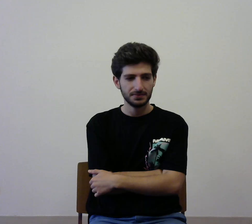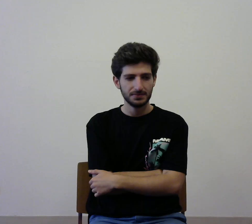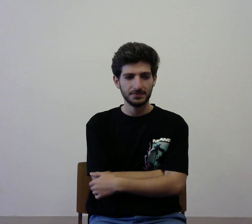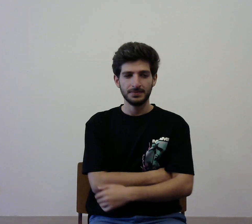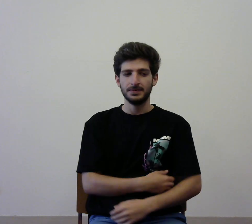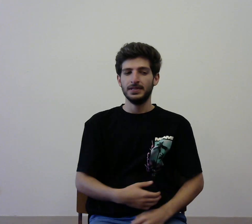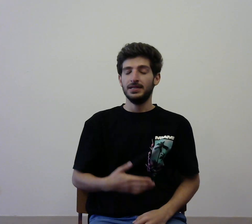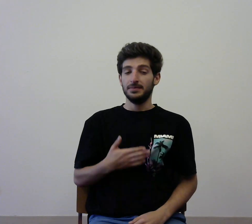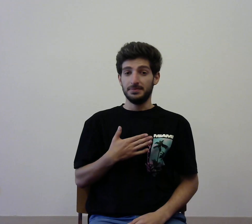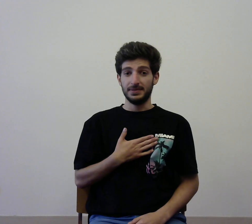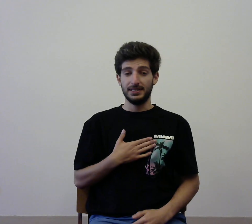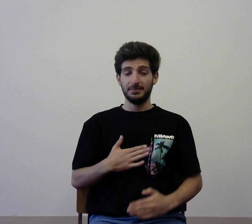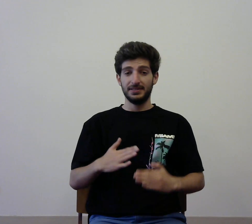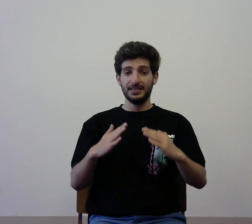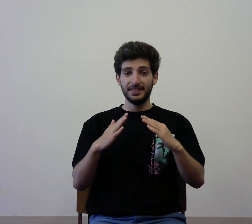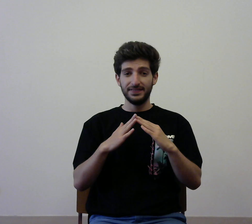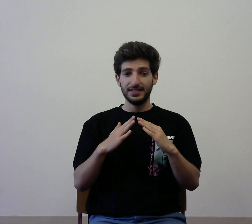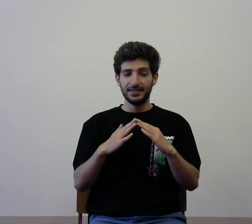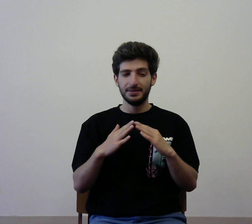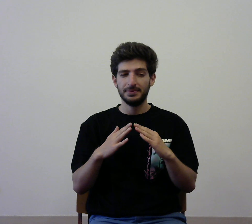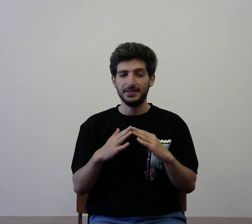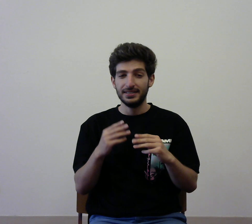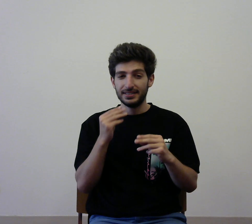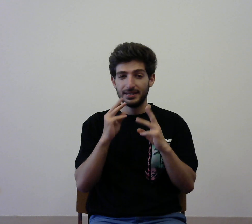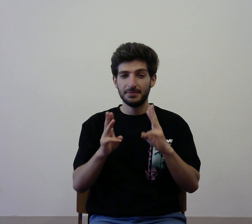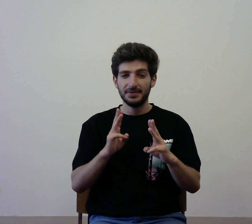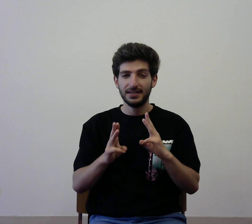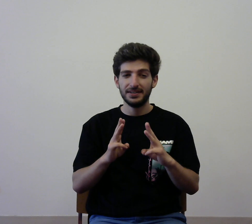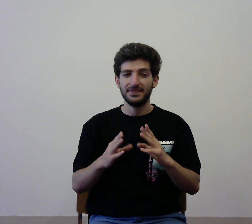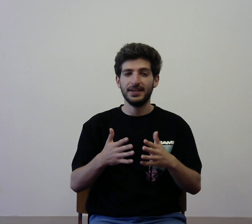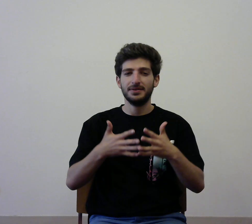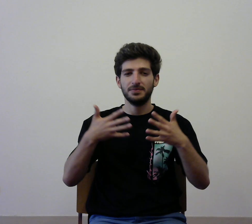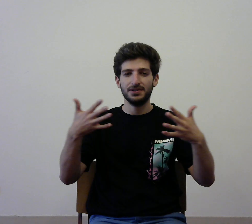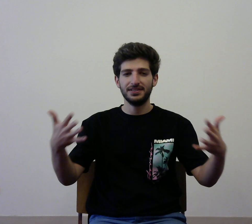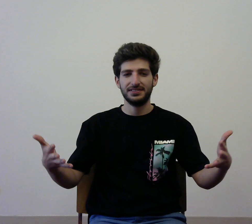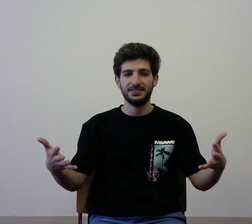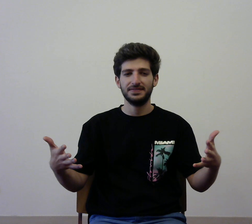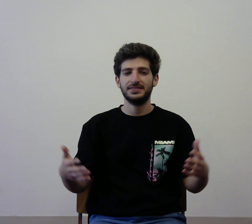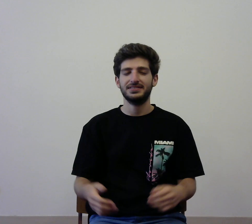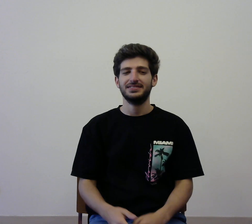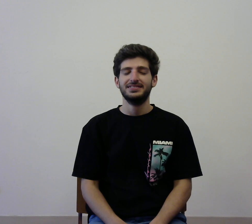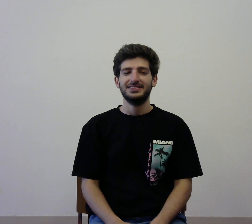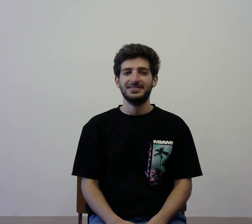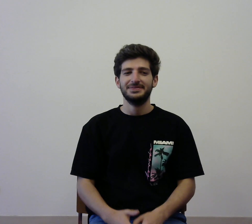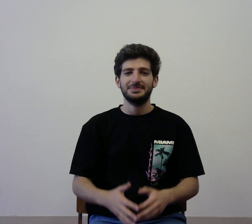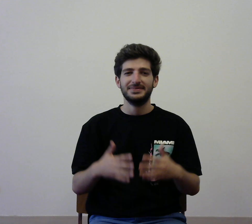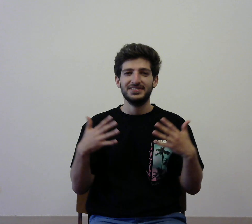Mənim evimin mətbəxi genişdir